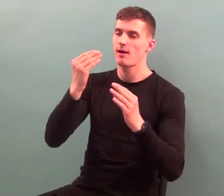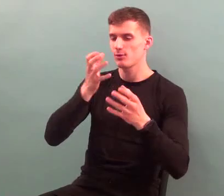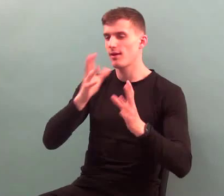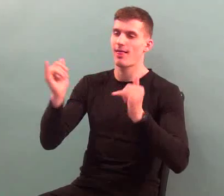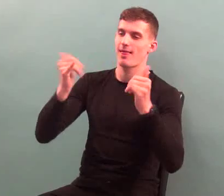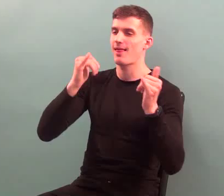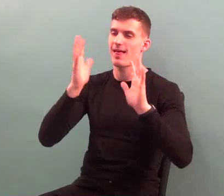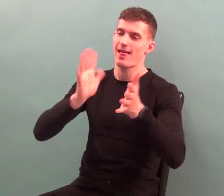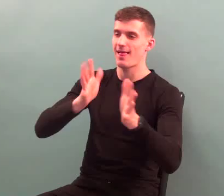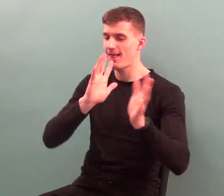Imprezują, migają.